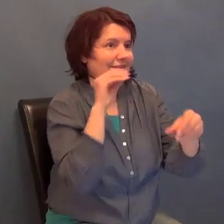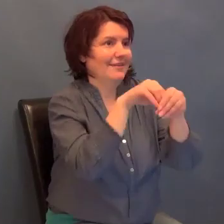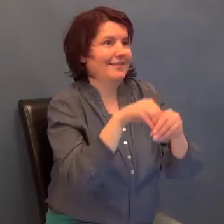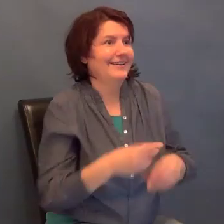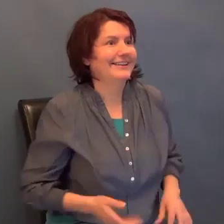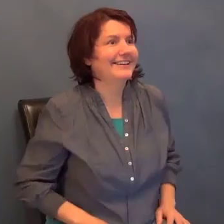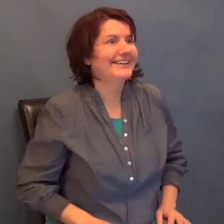Mogę się dołączyć.